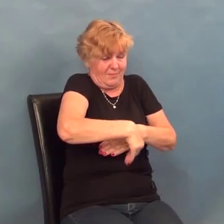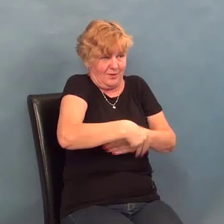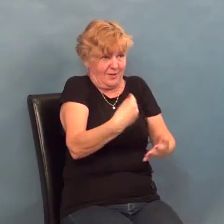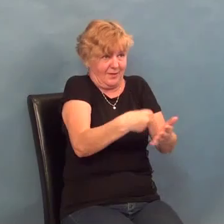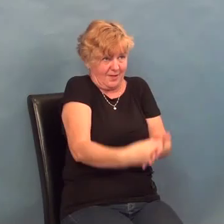Jak?